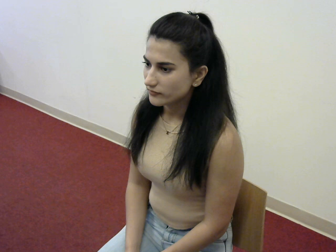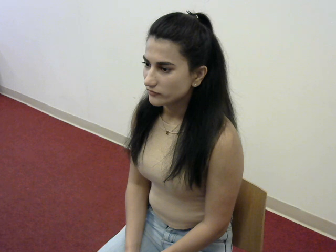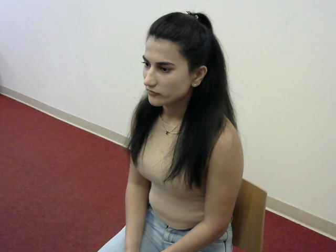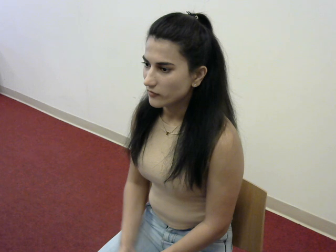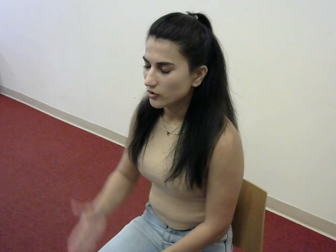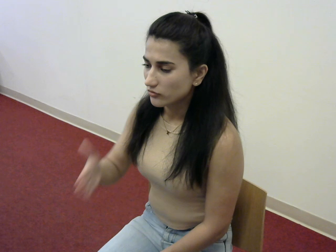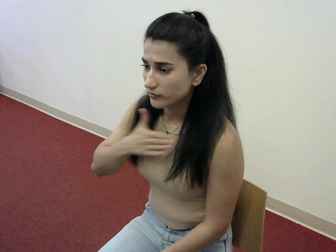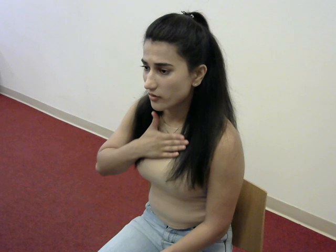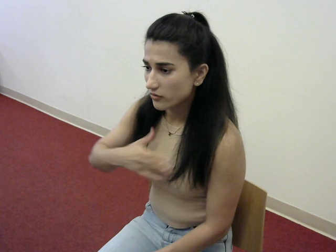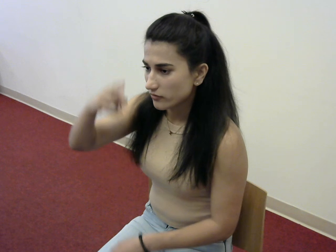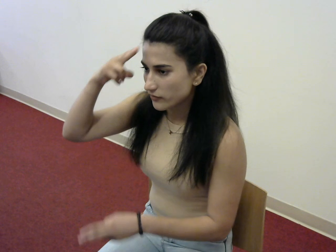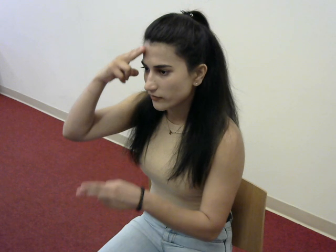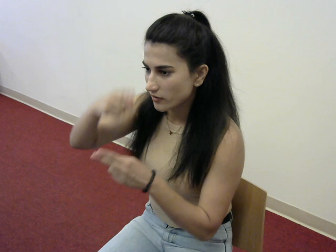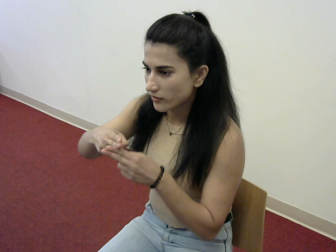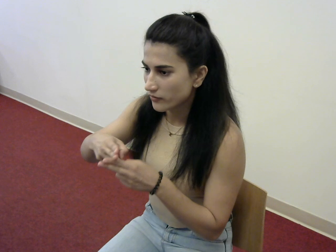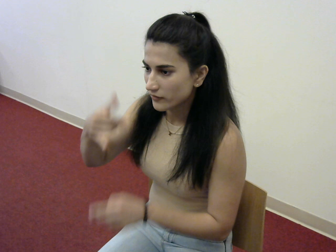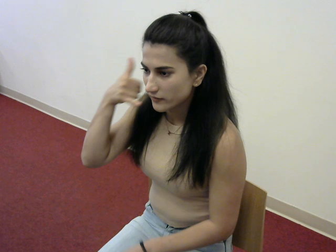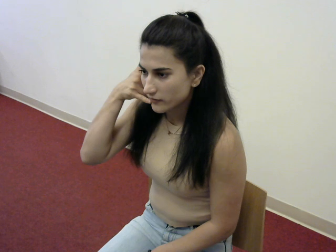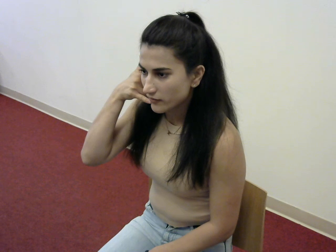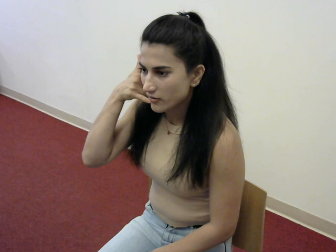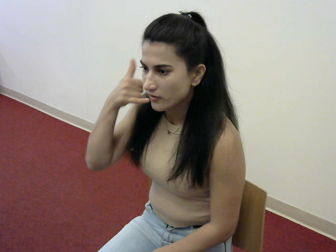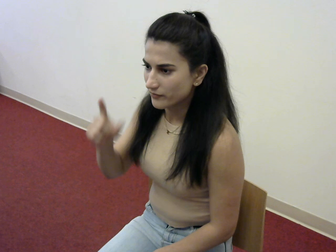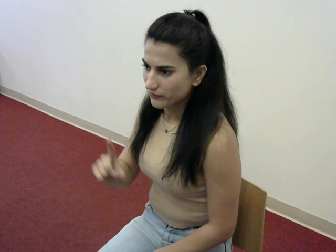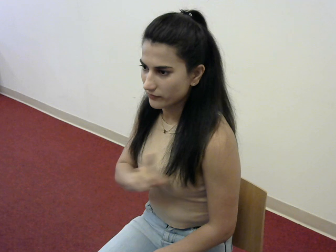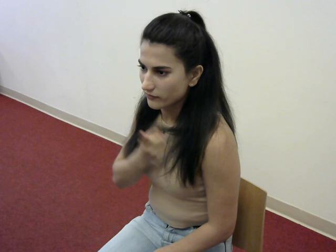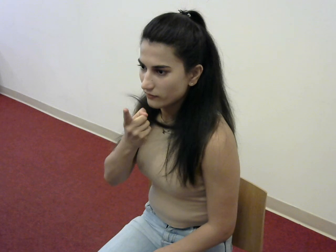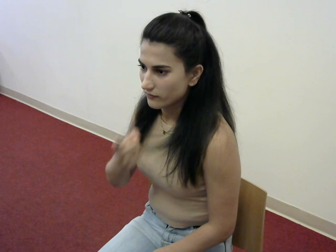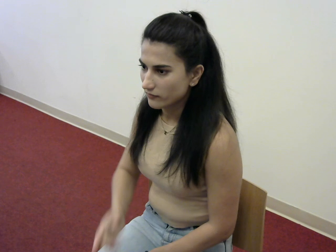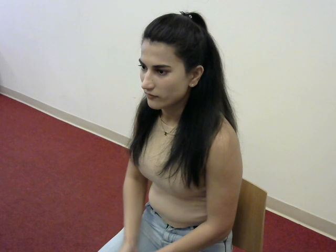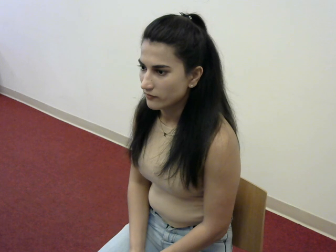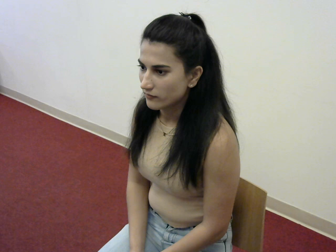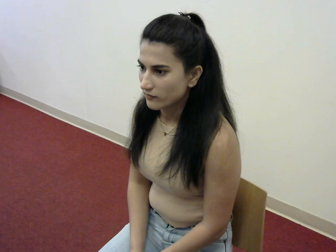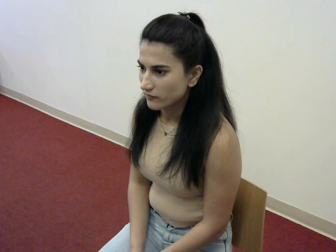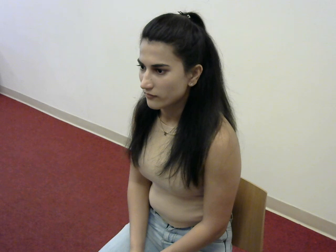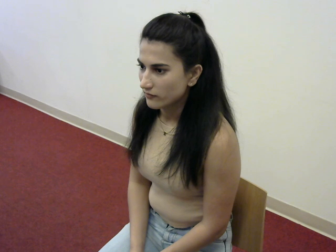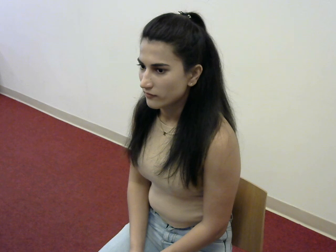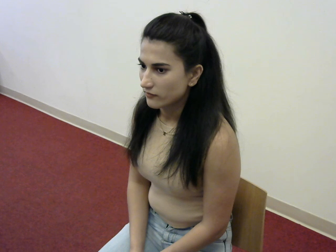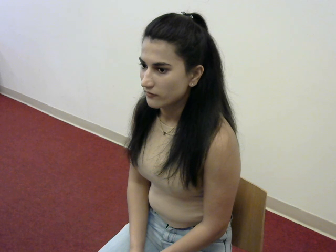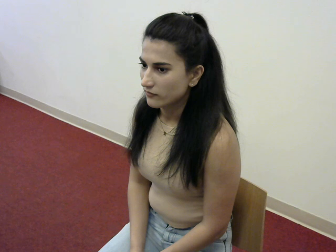Mənim qardaşım telefon ustasıdır